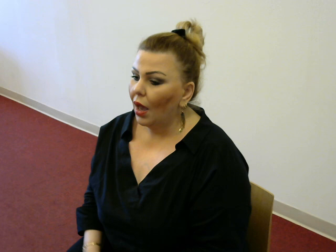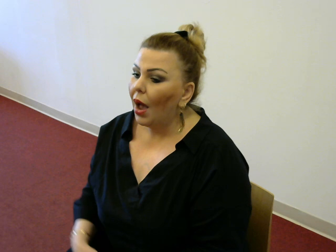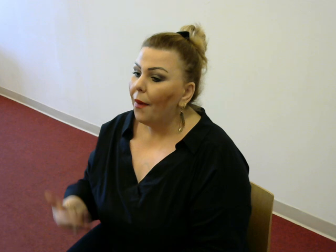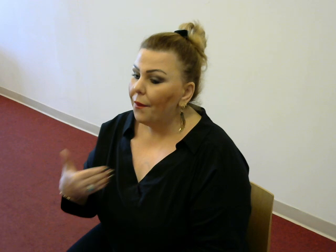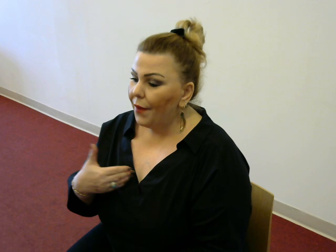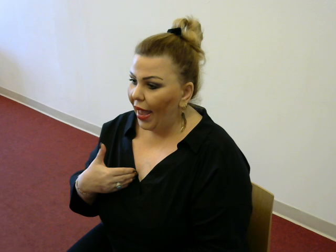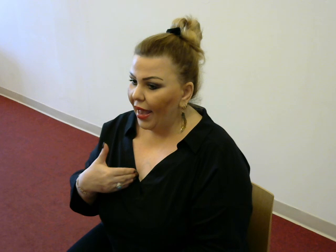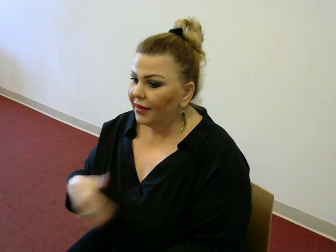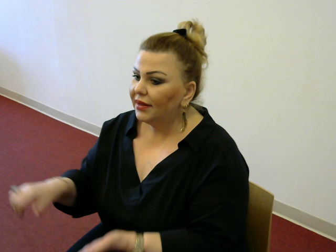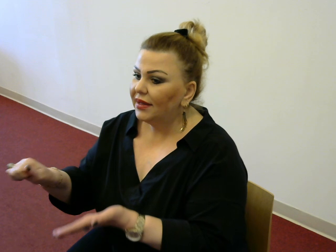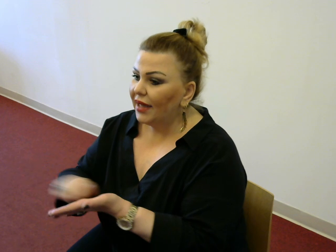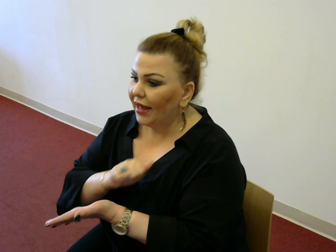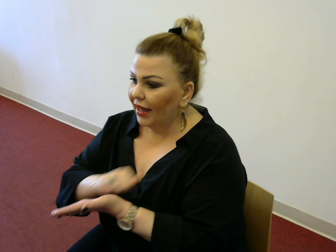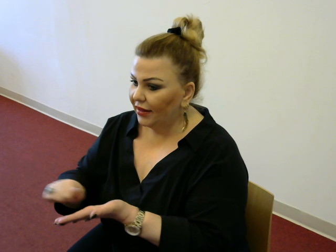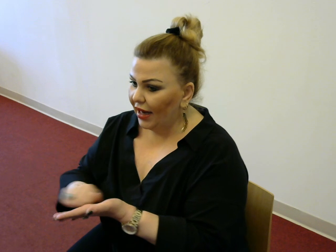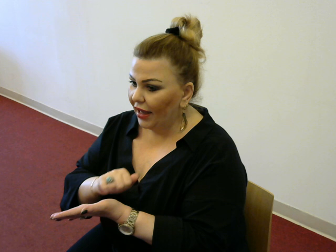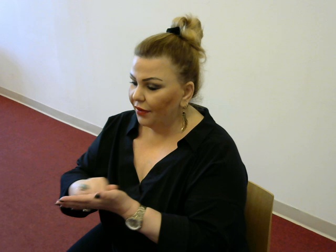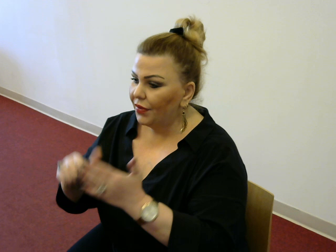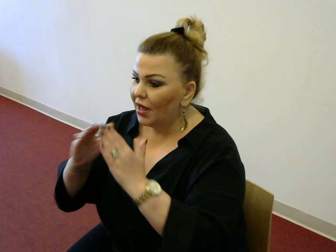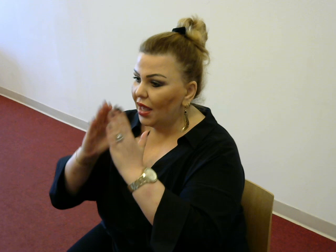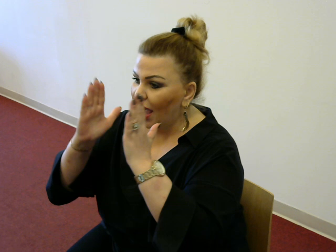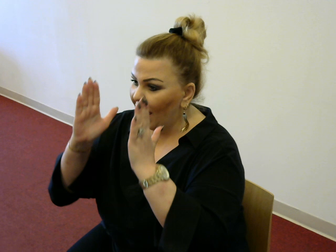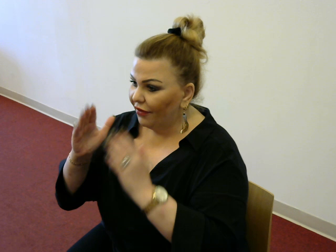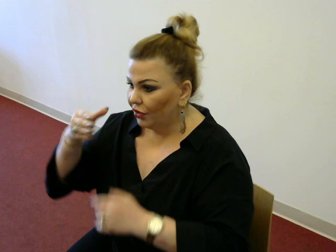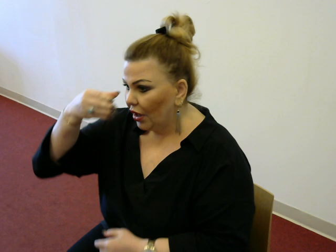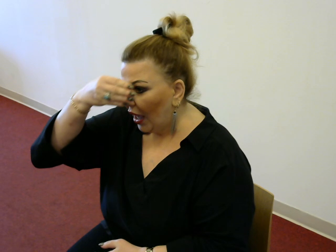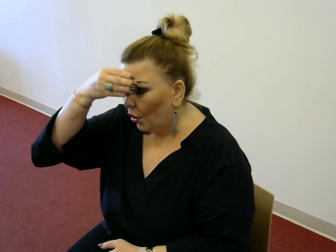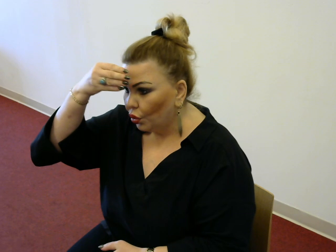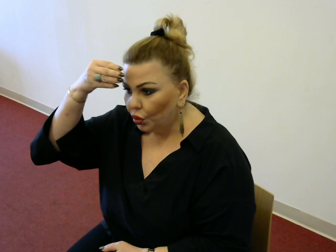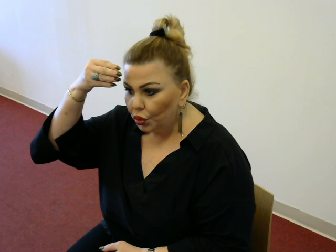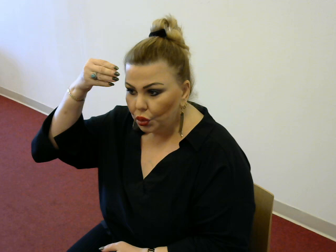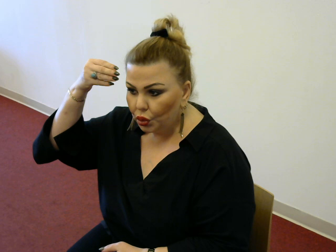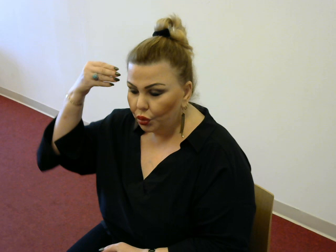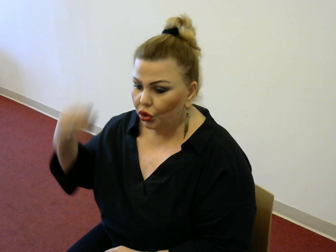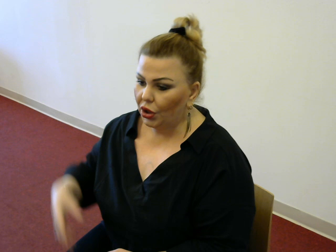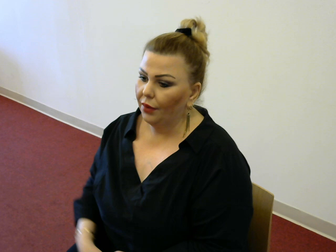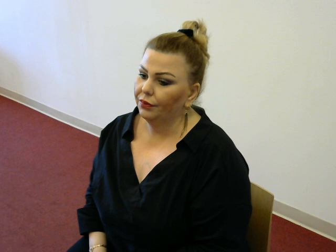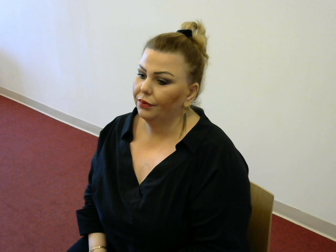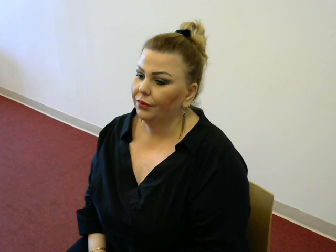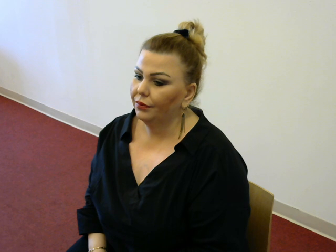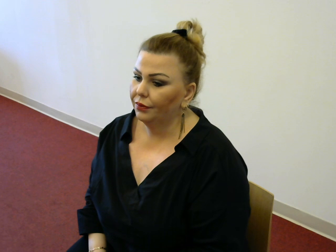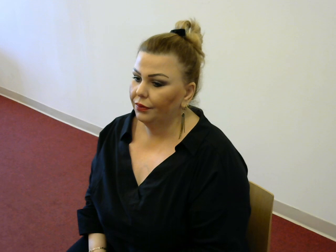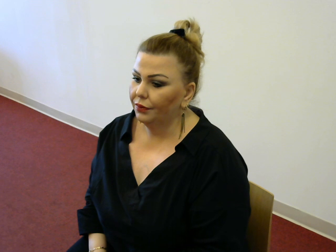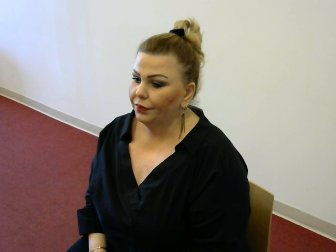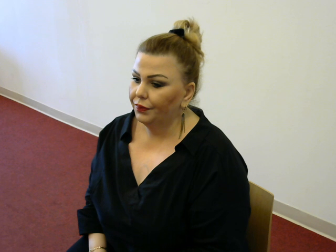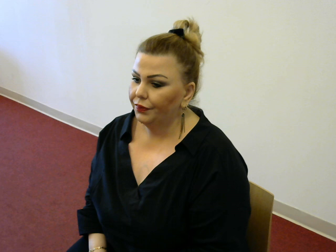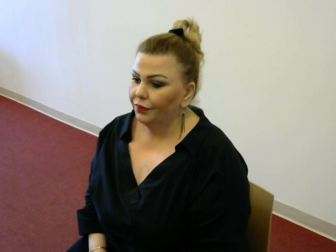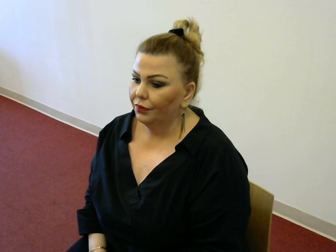Mən sənədlərimi evdə unutmuşam